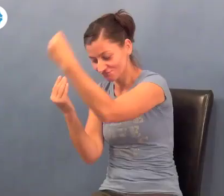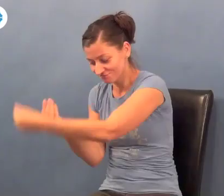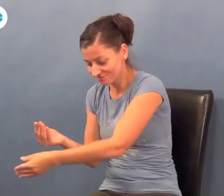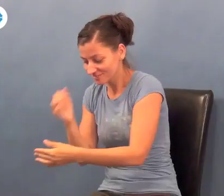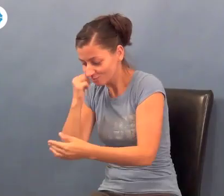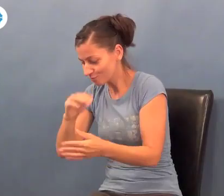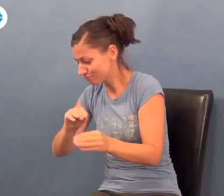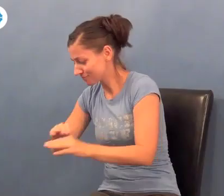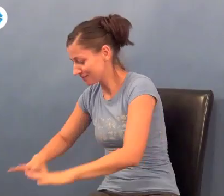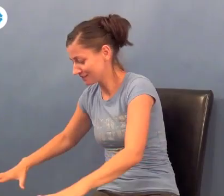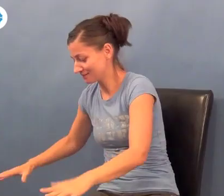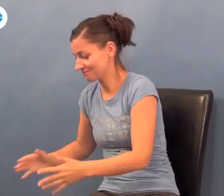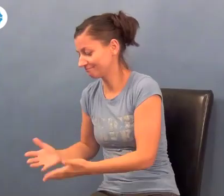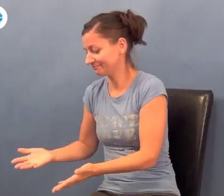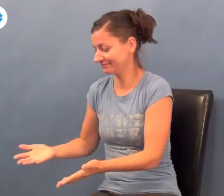Jabłka się rozsypały.